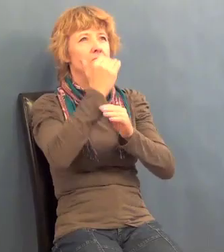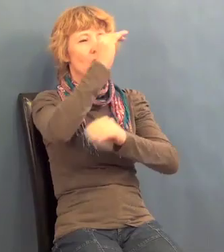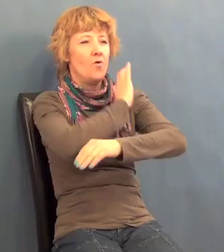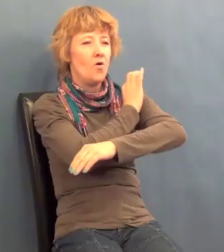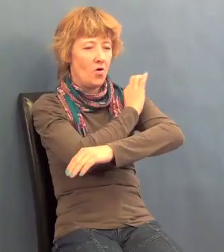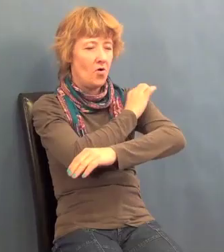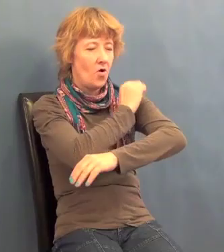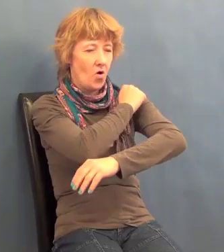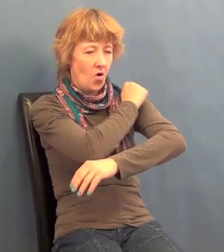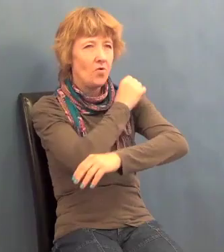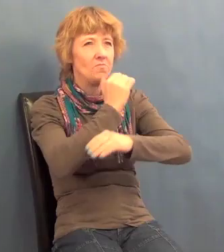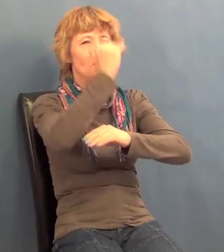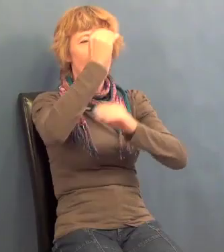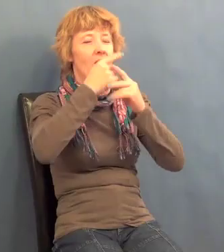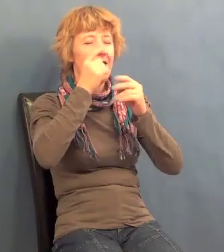Idzie w górę, mija okna.